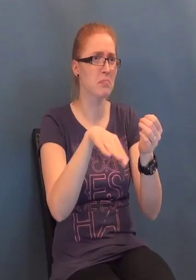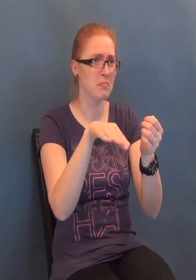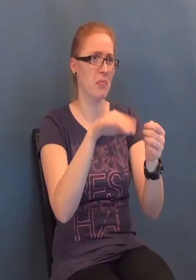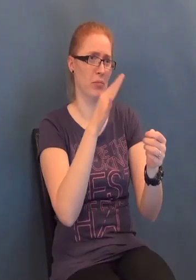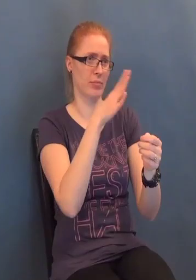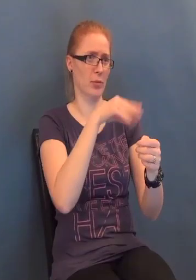Może być.